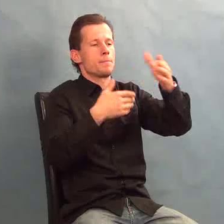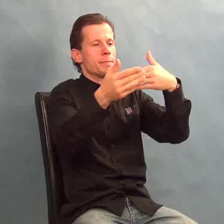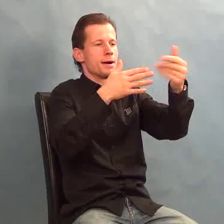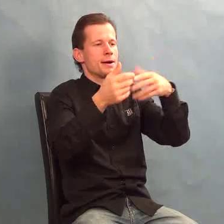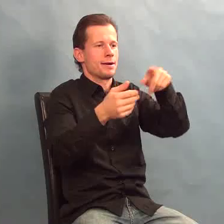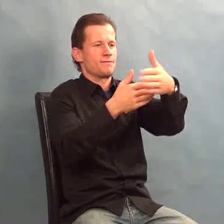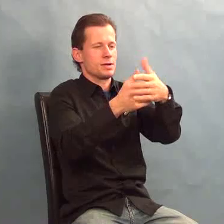Kot chciał przejść przez drzwi.